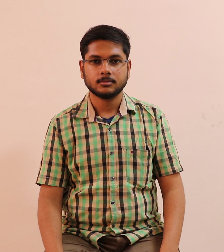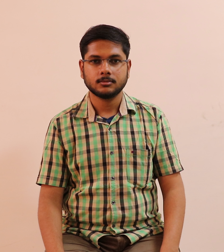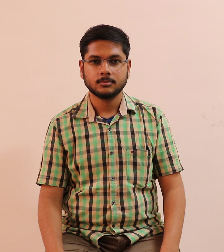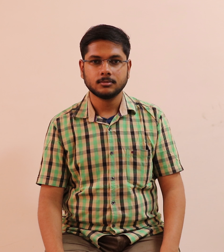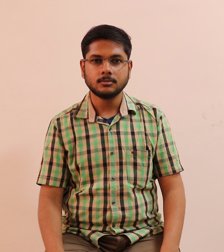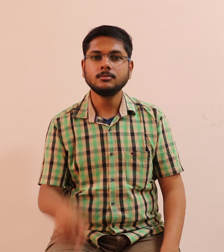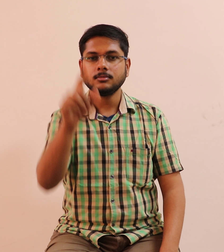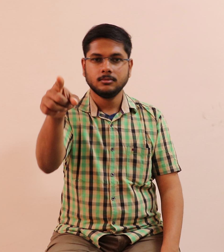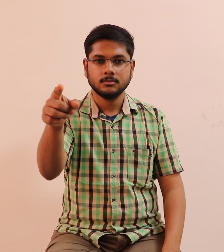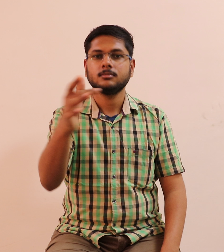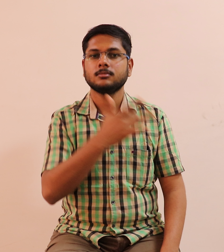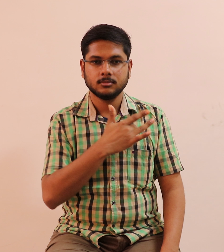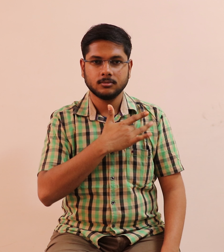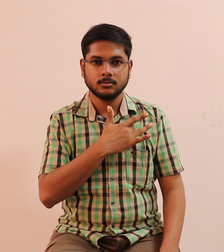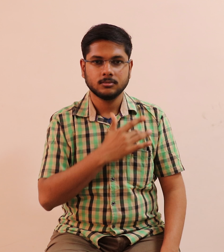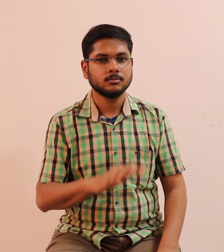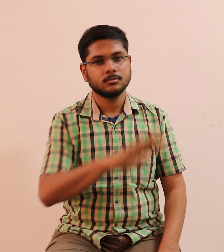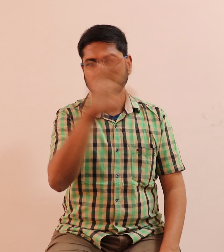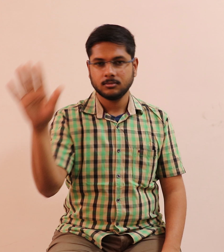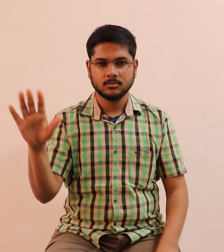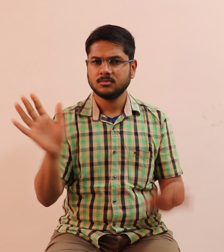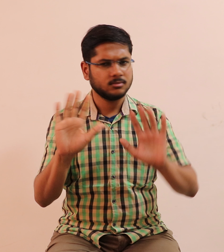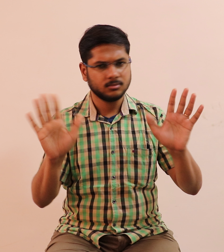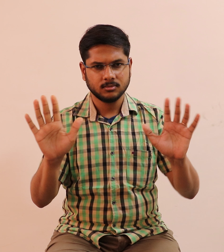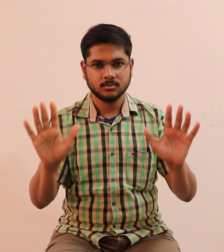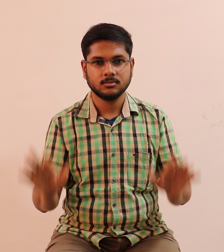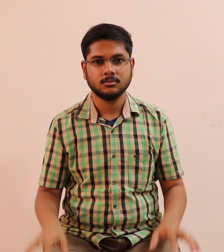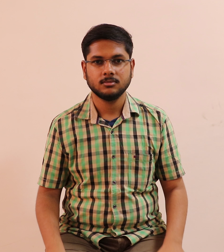do not be stubborn